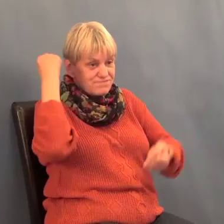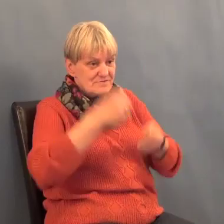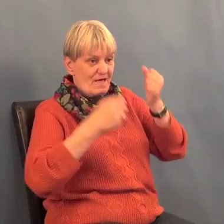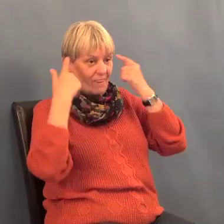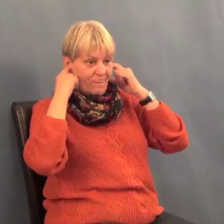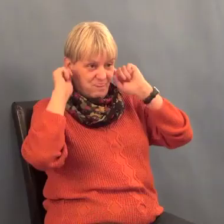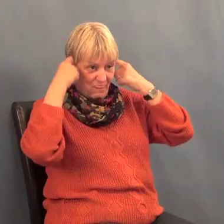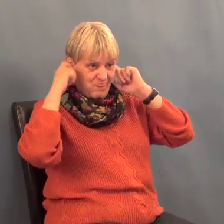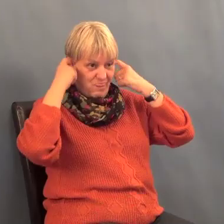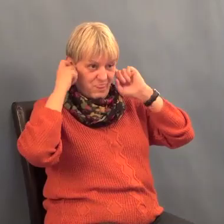Nic nie słyszał.